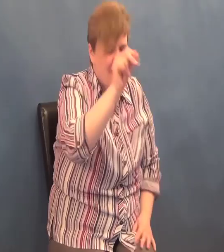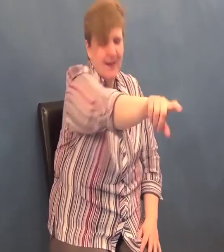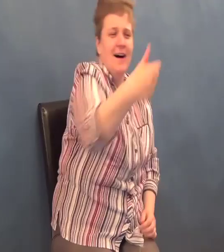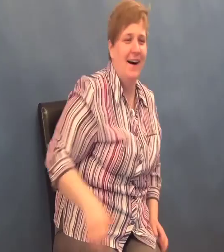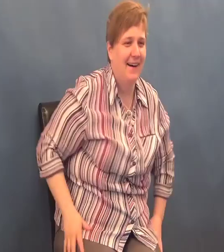Ty pierwsza.